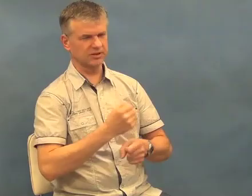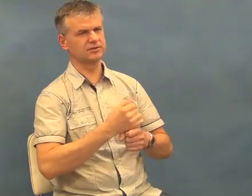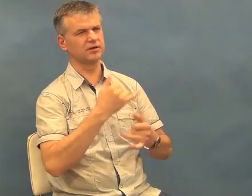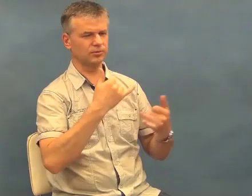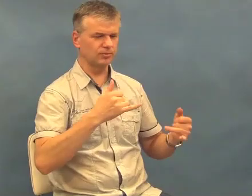Różne.